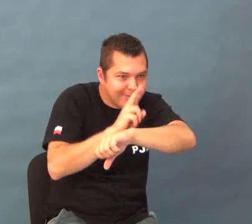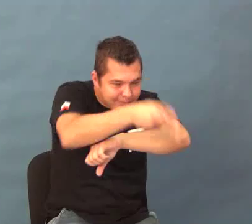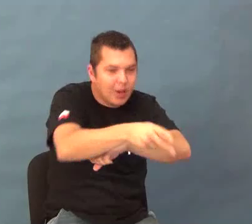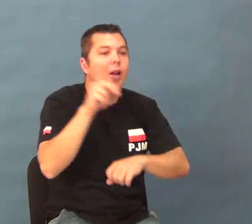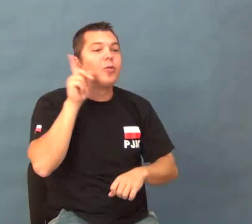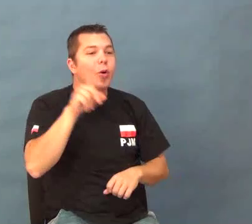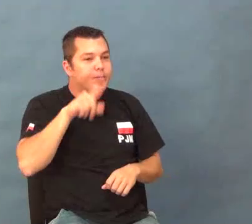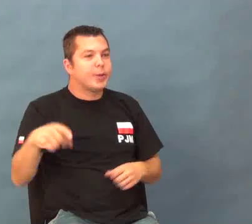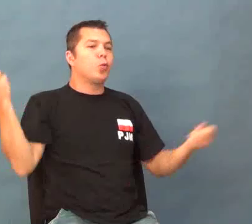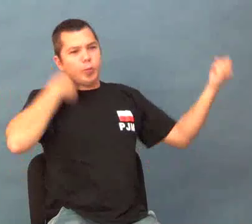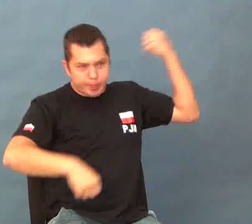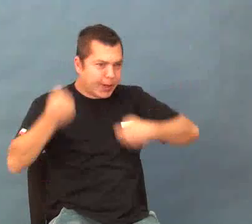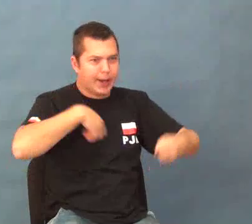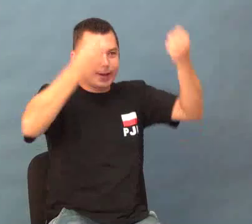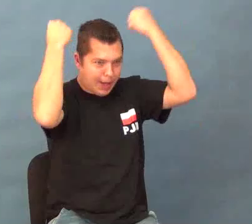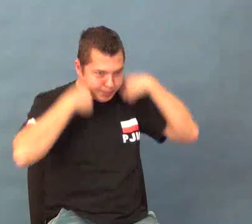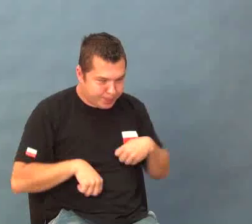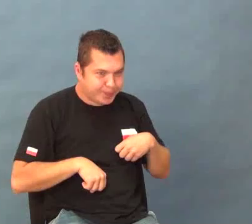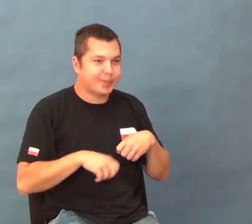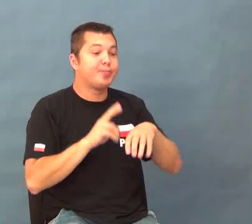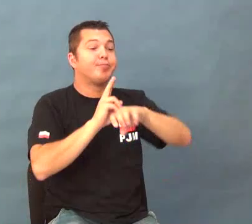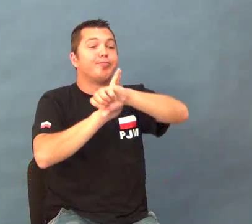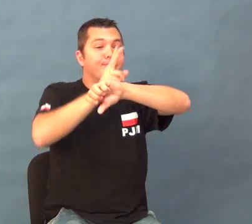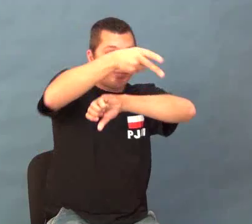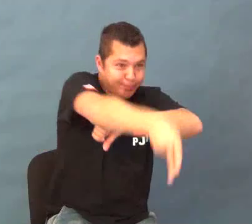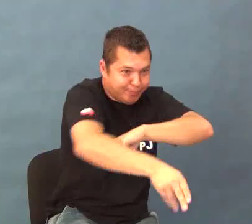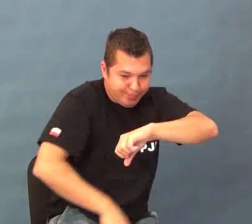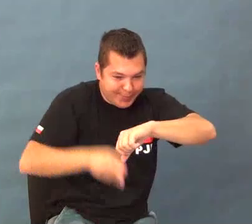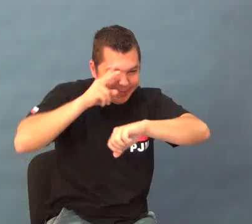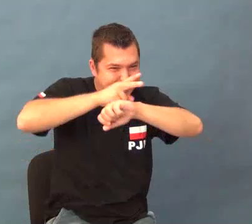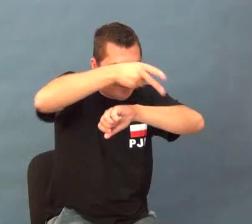Chłopiec ubiera się i wychodzi.